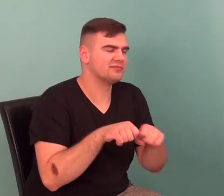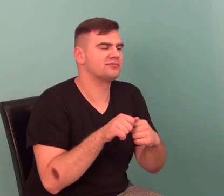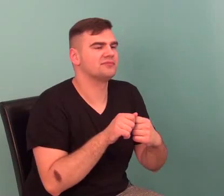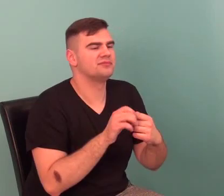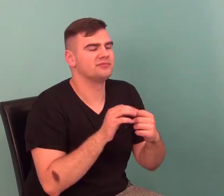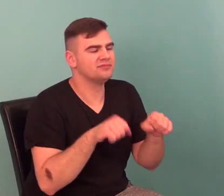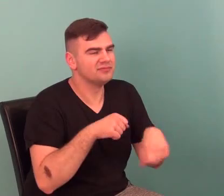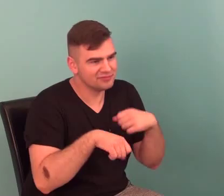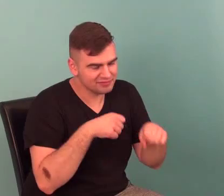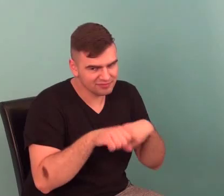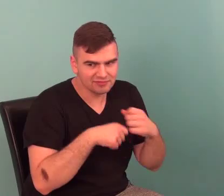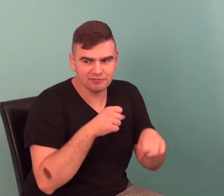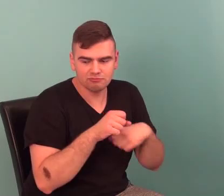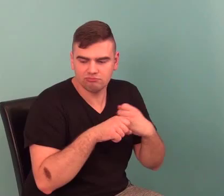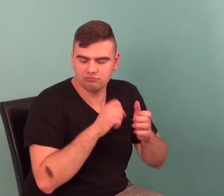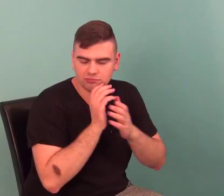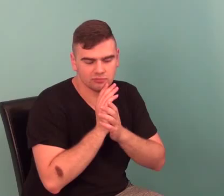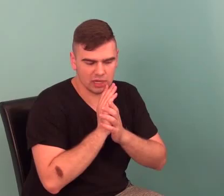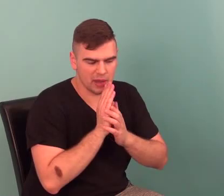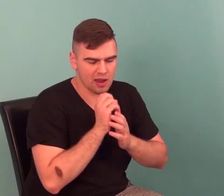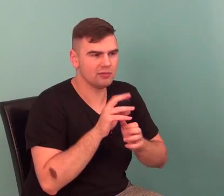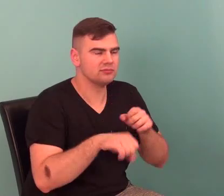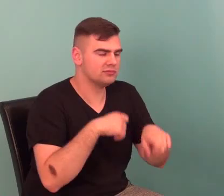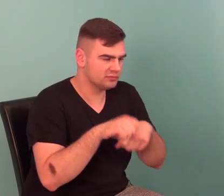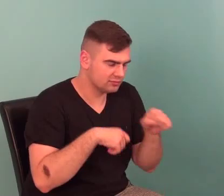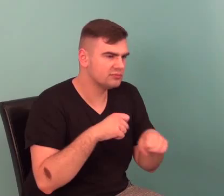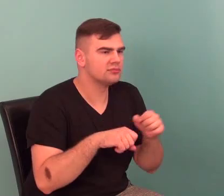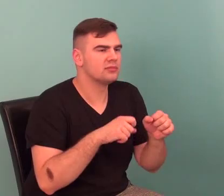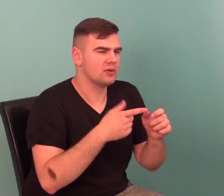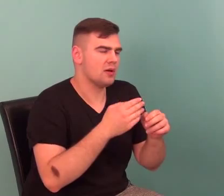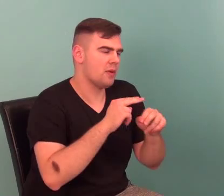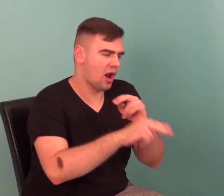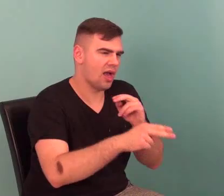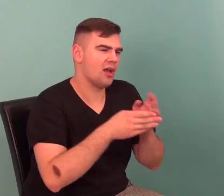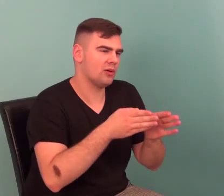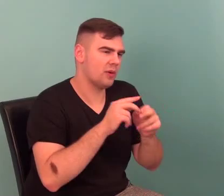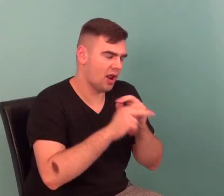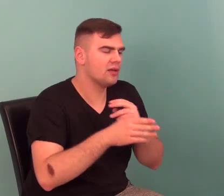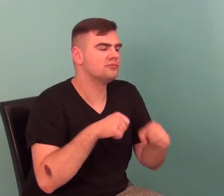Jedzie na rowerze, chyba tak, no, jedzie na rowerze, gdzieś na drodze przy polu.